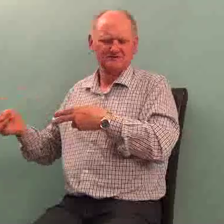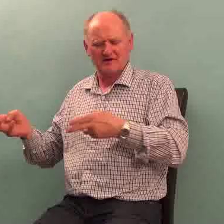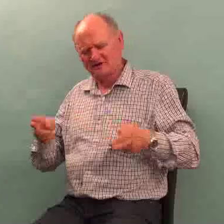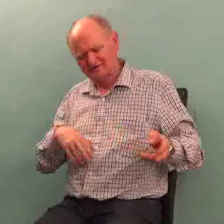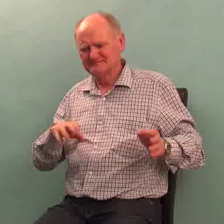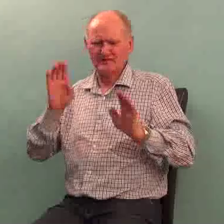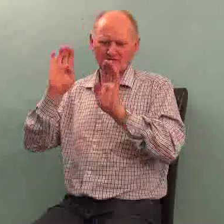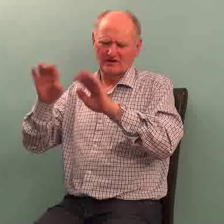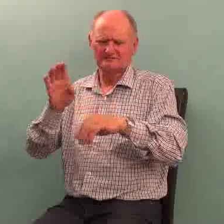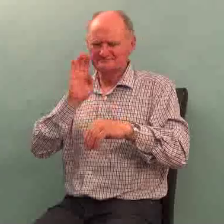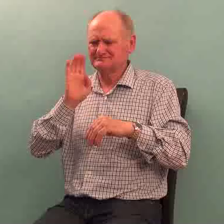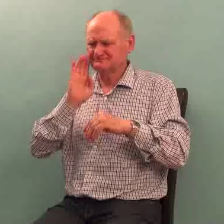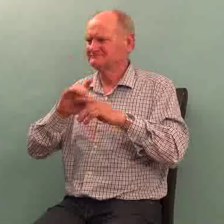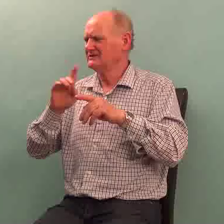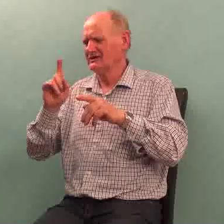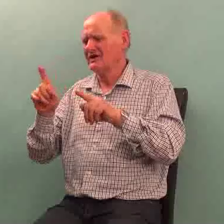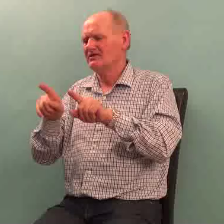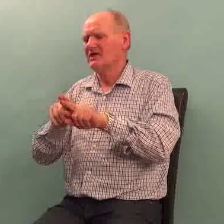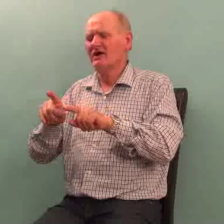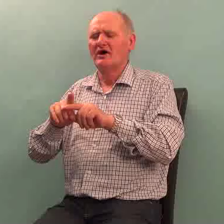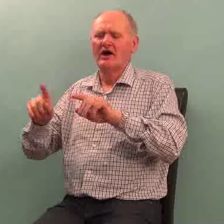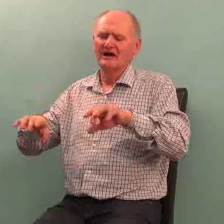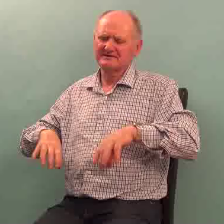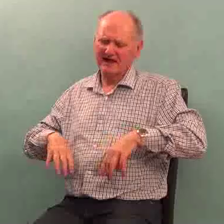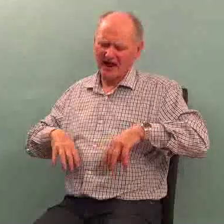Zostawiają drzwi do rana.